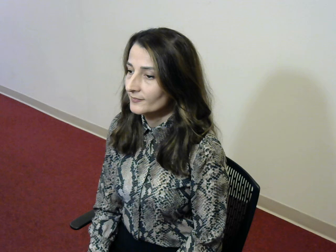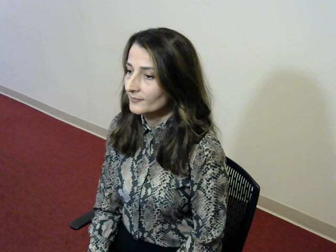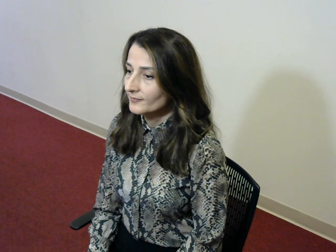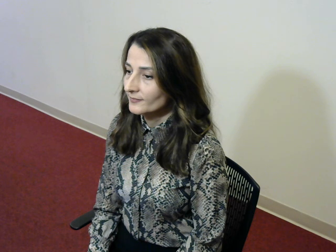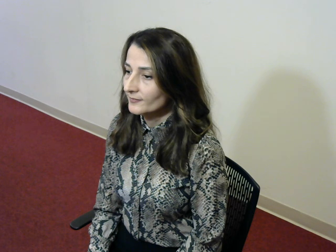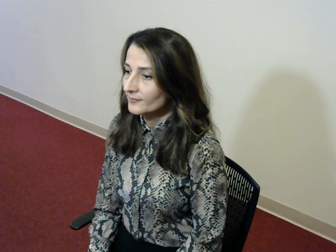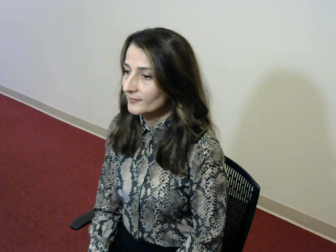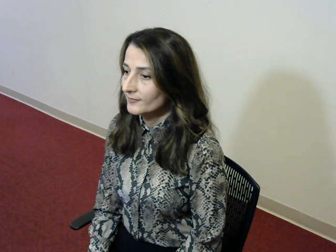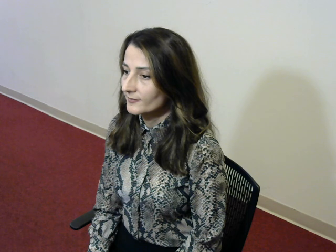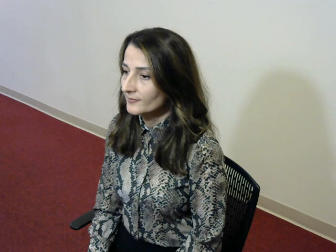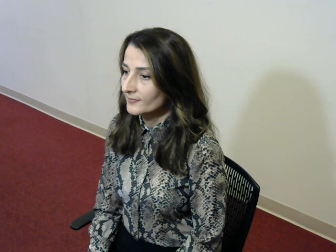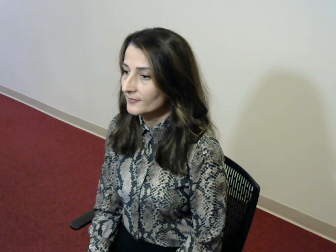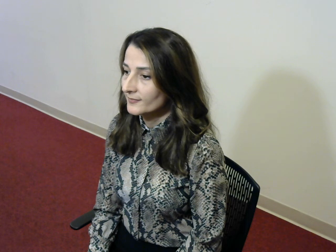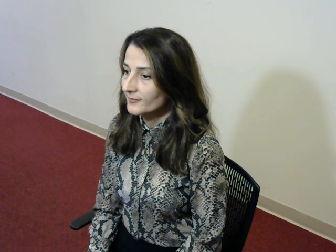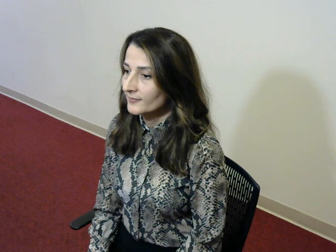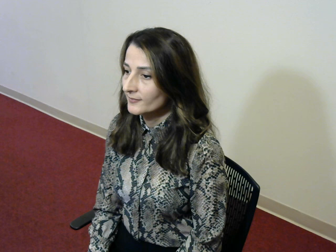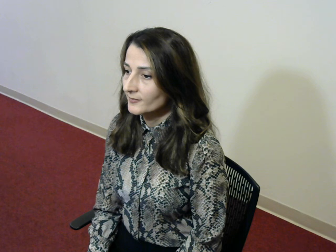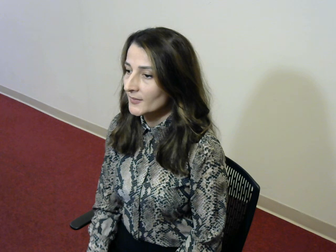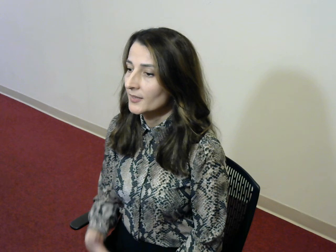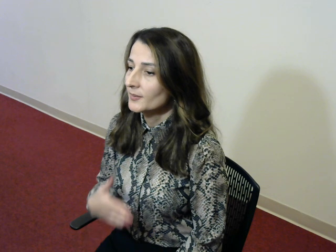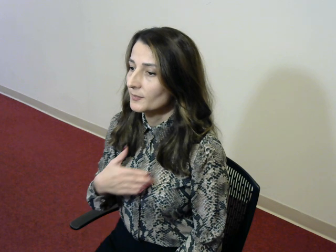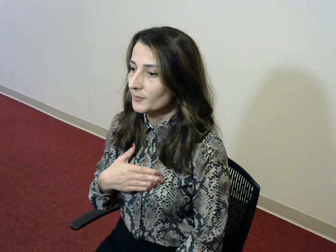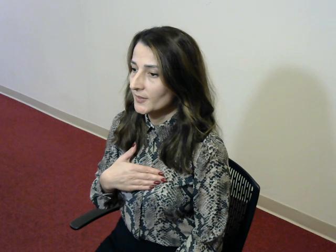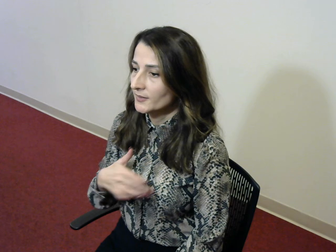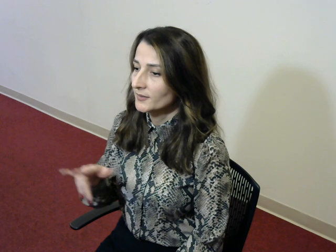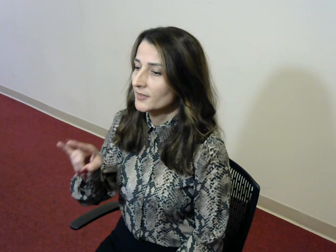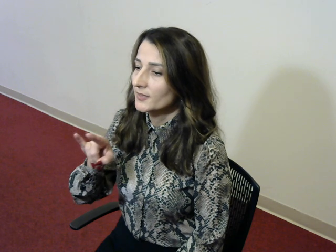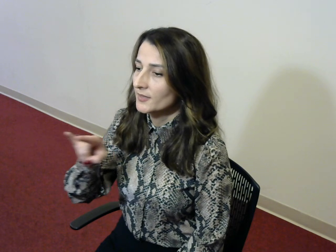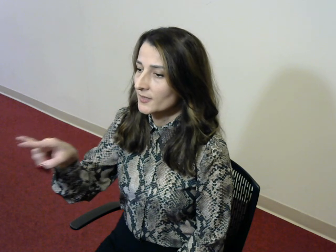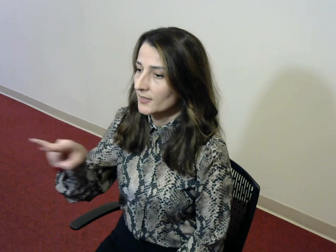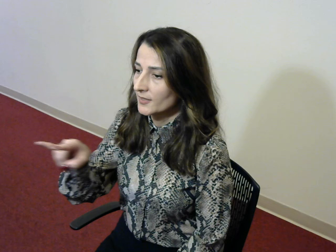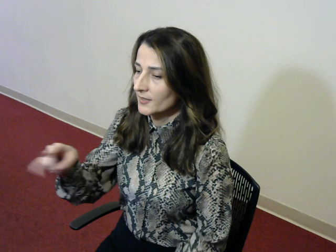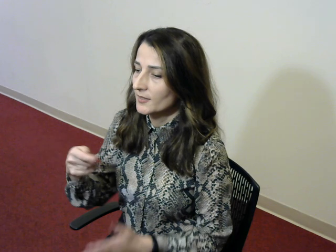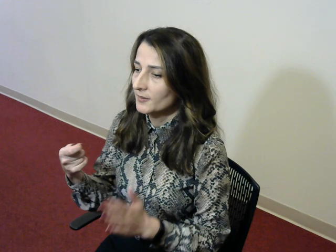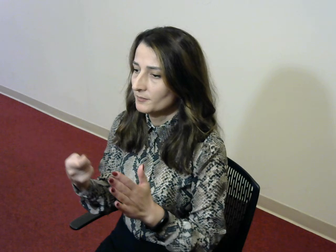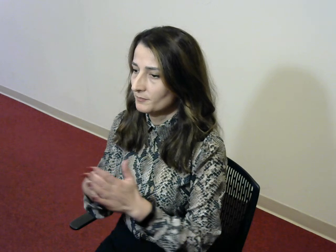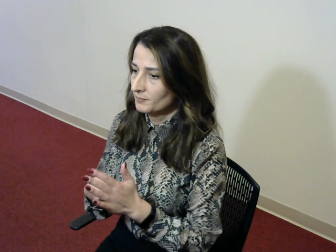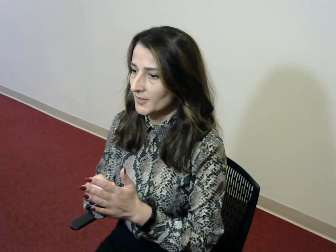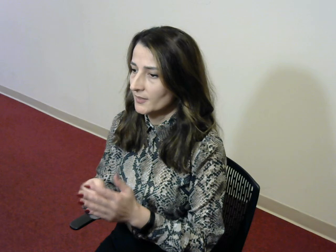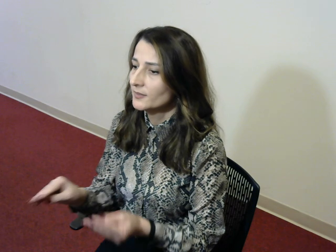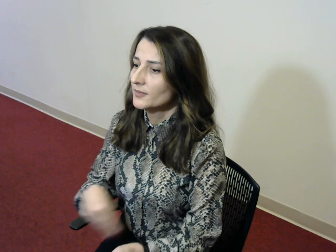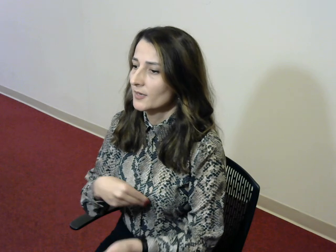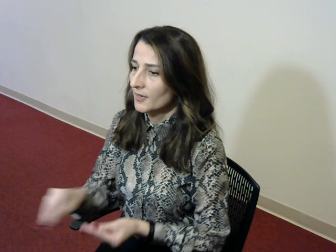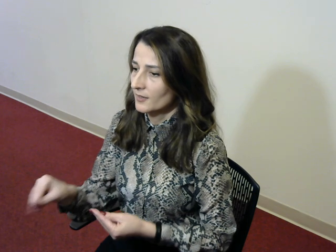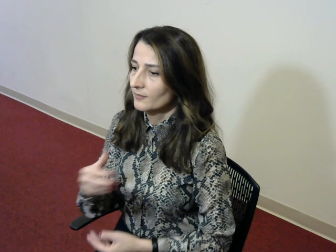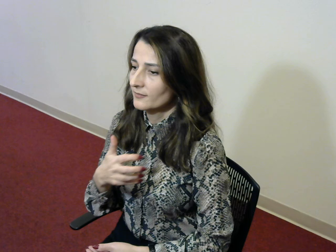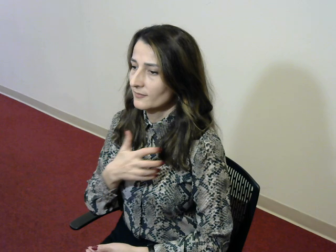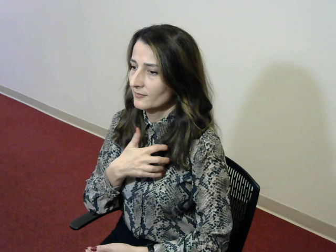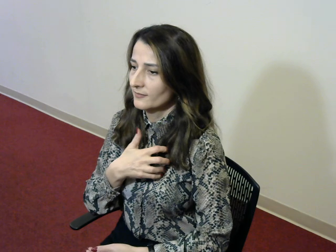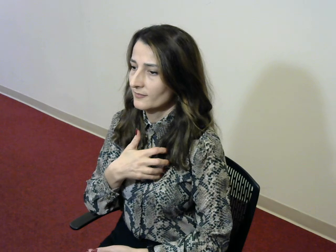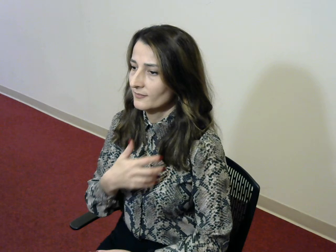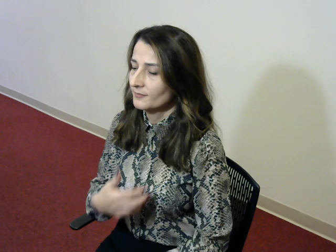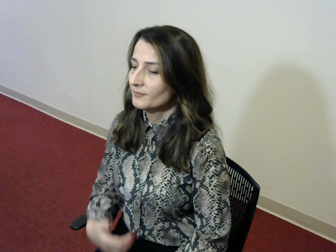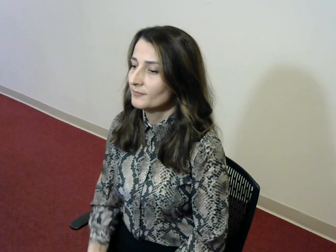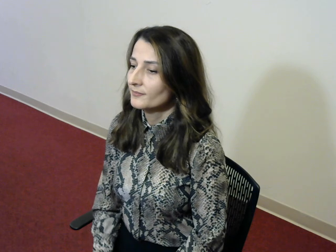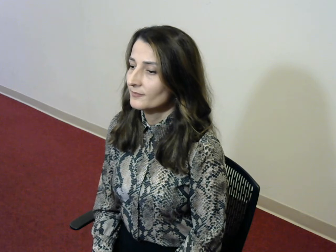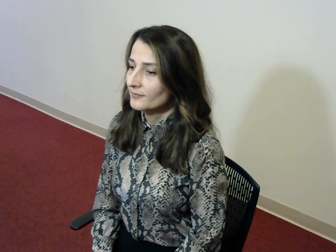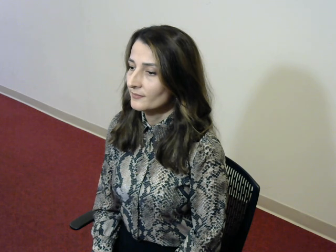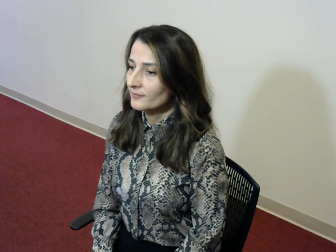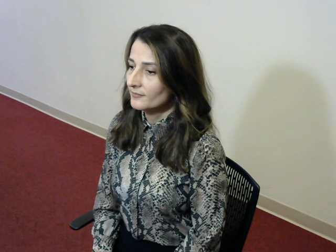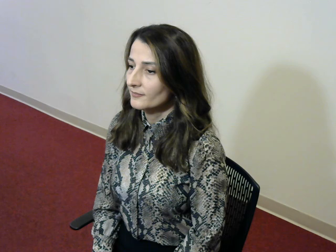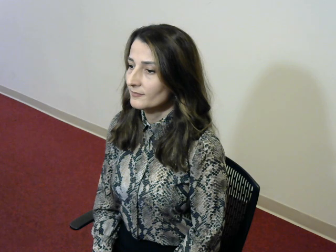Mən təyyarə bileti almaq istəyirəm